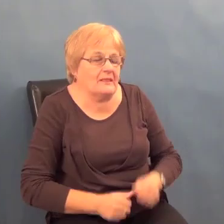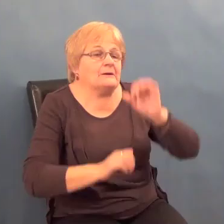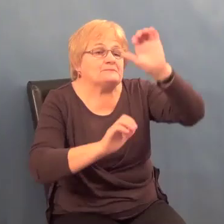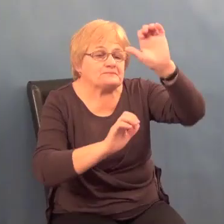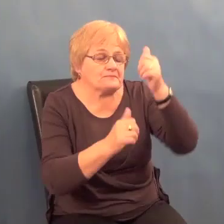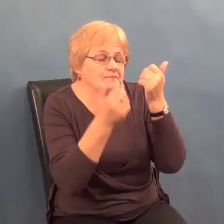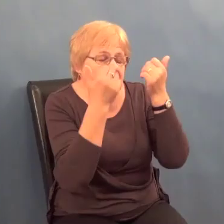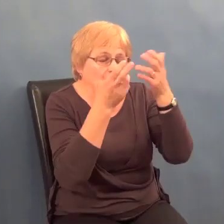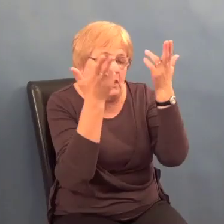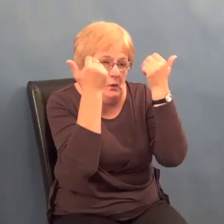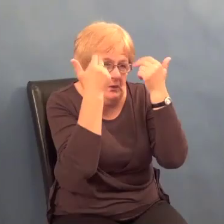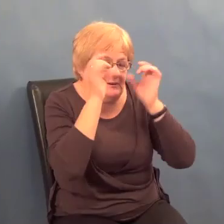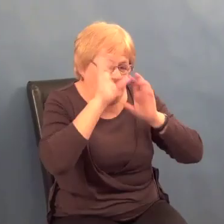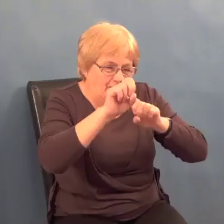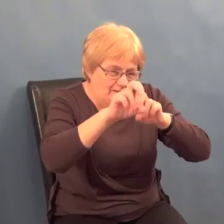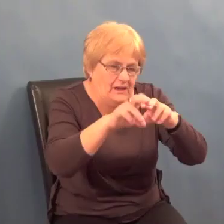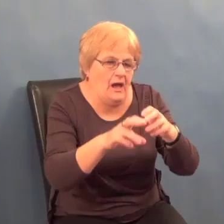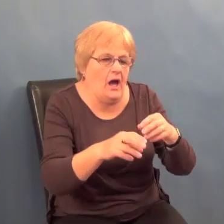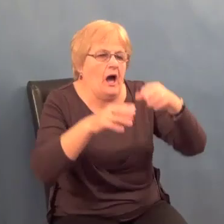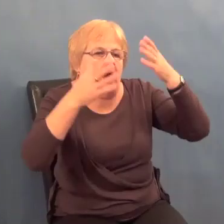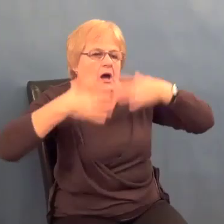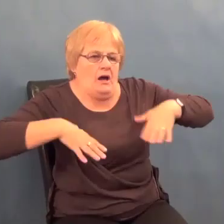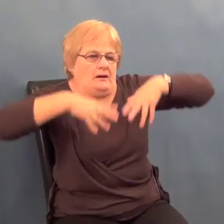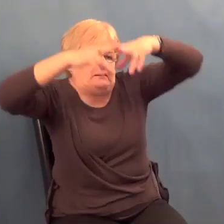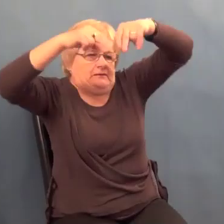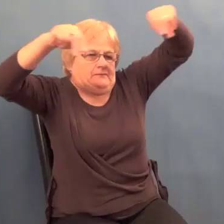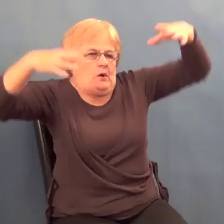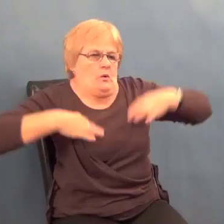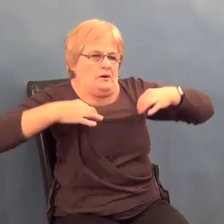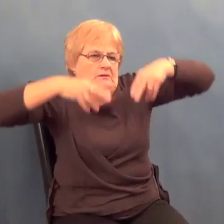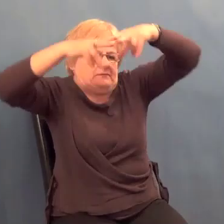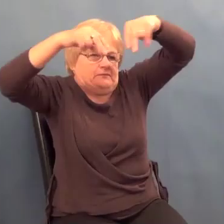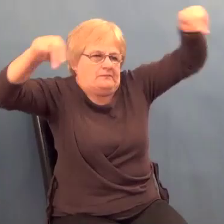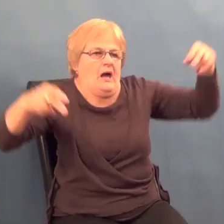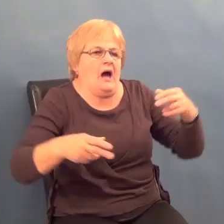Najpierw królik biega, są wiszące na sznurku ubrania.